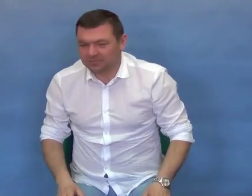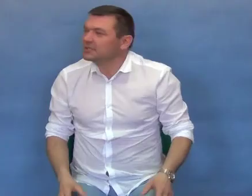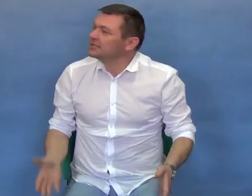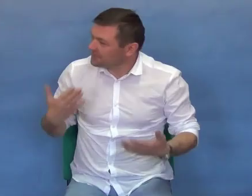Chłopak im podziękował.